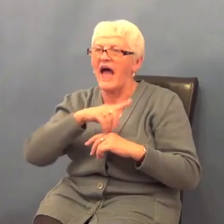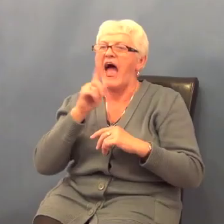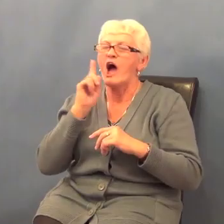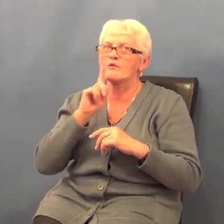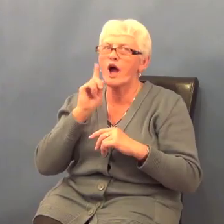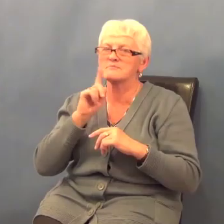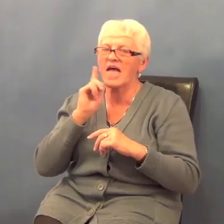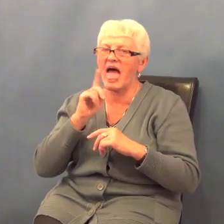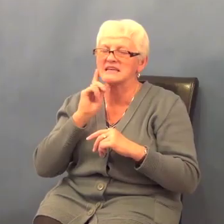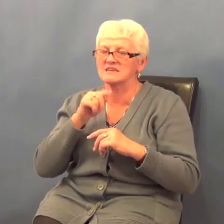Chłopiec...